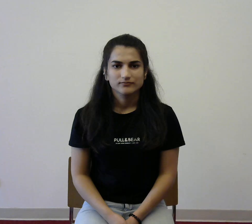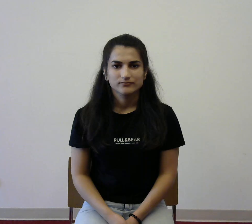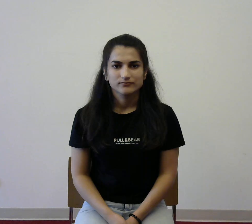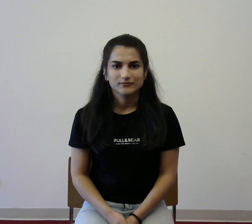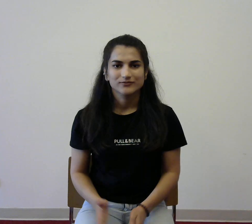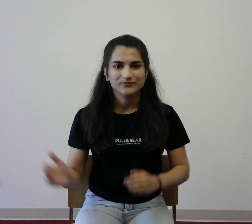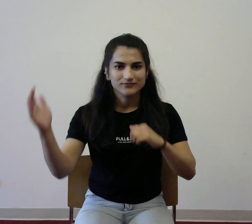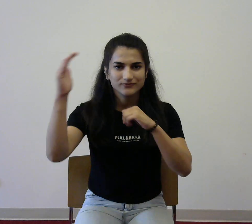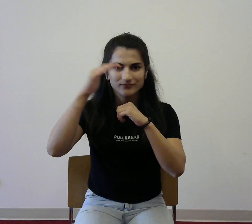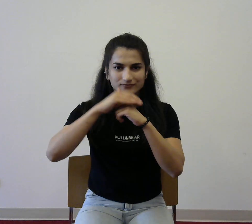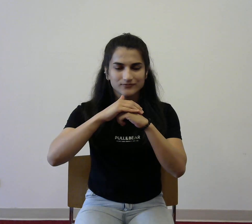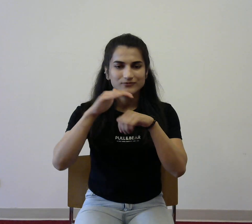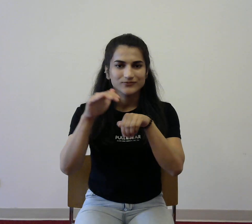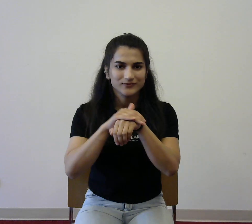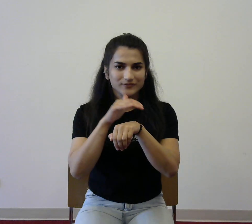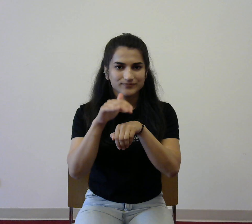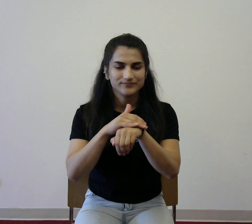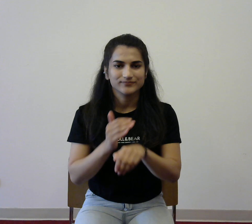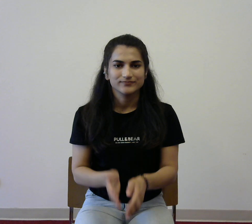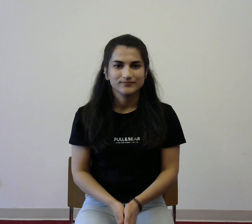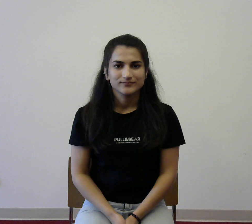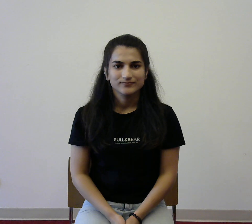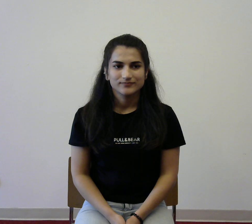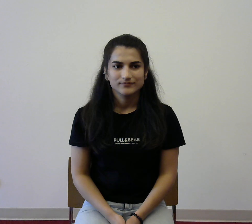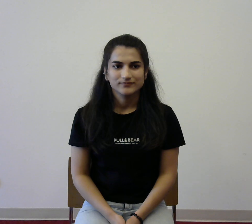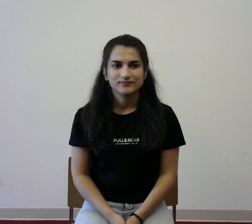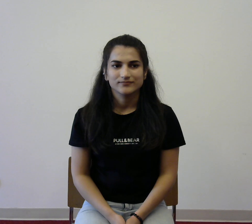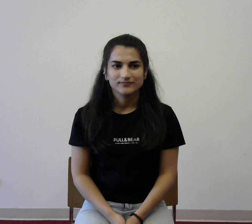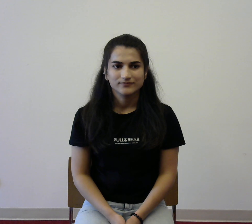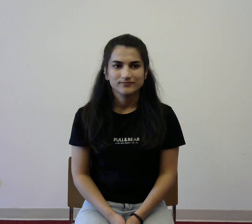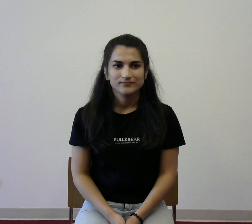Axşamınız xeyir